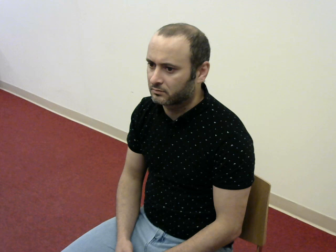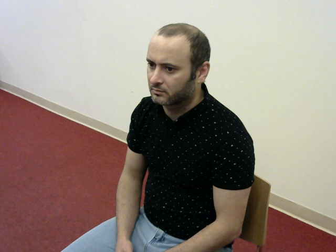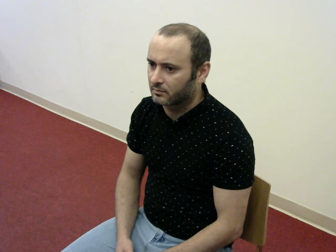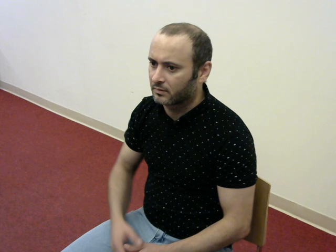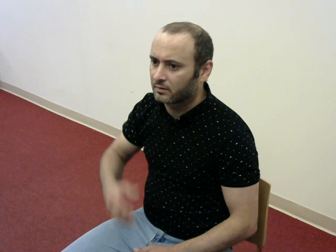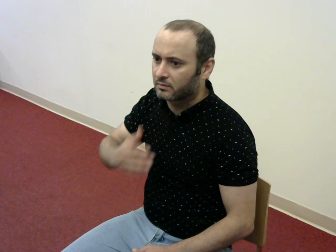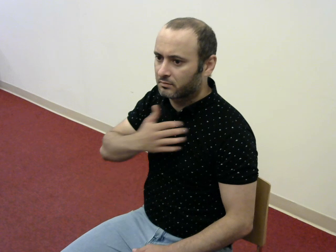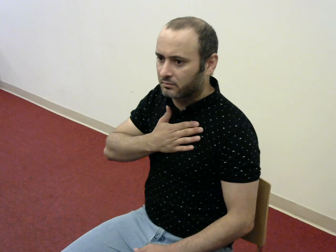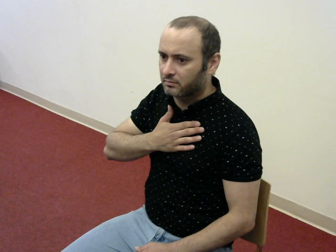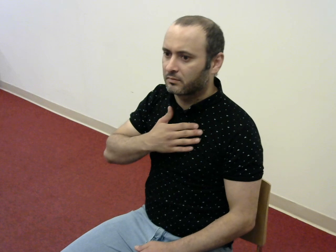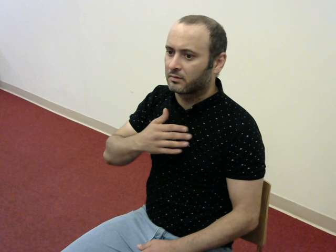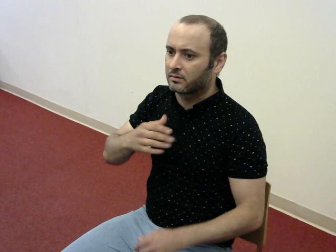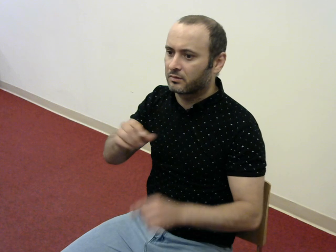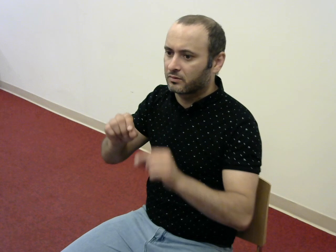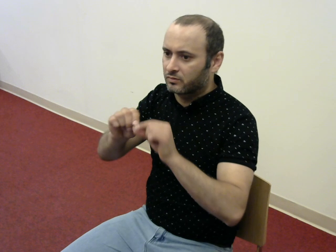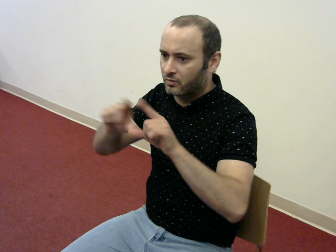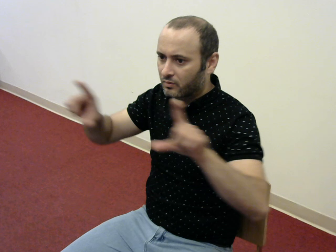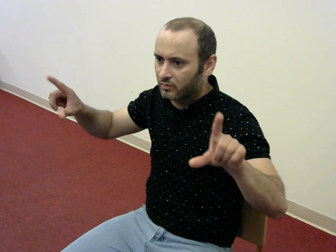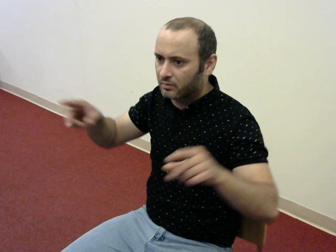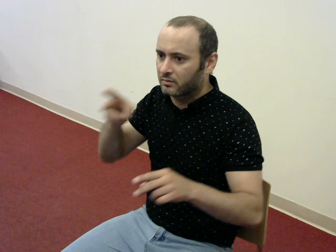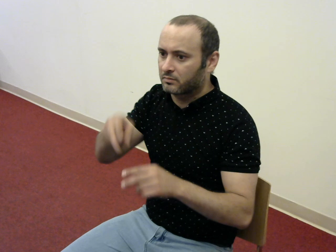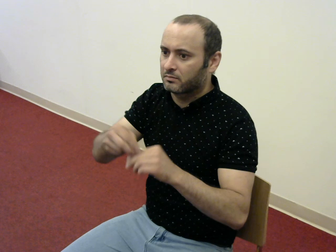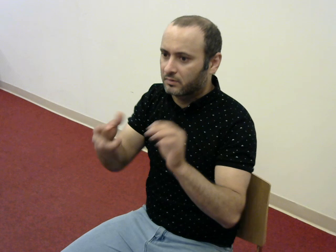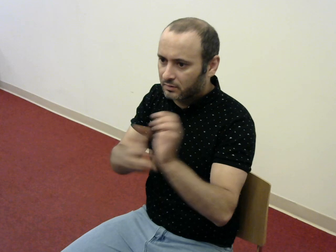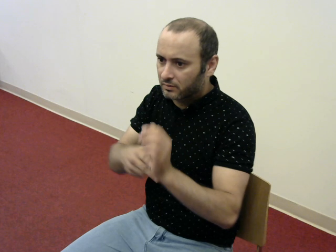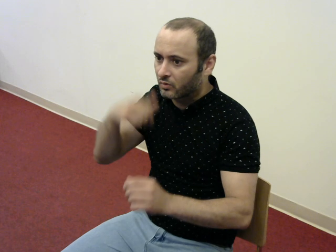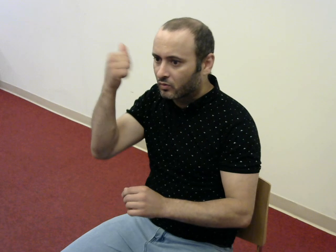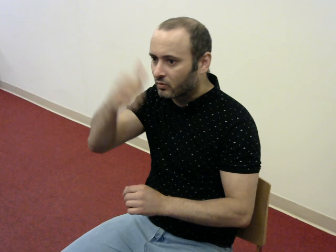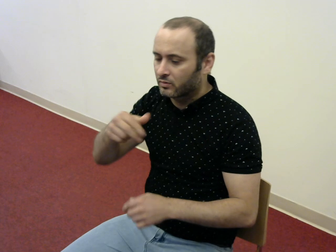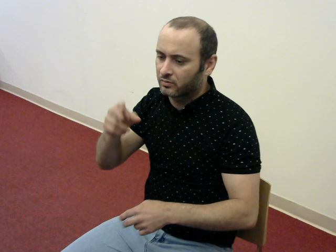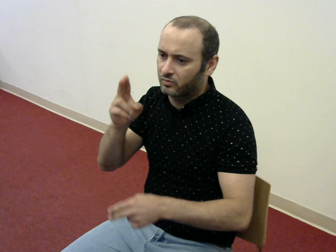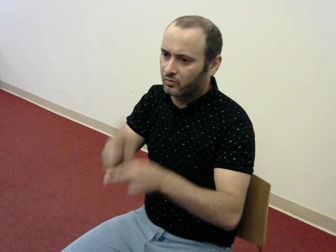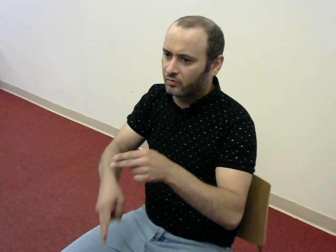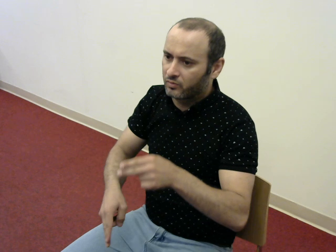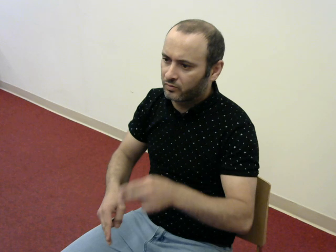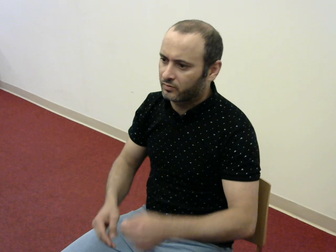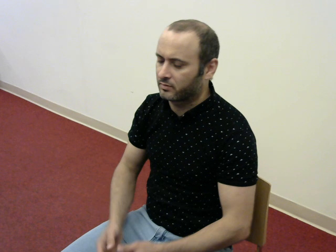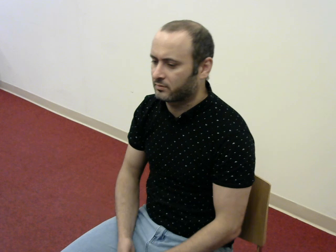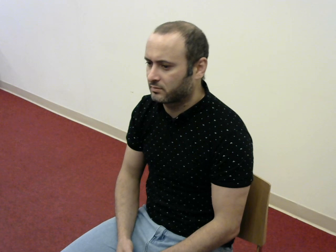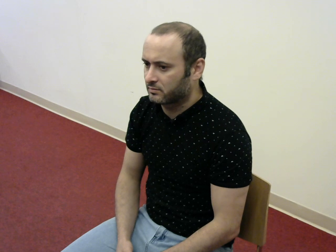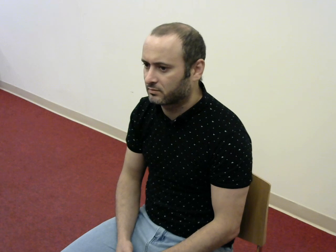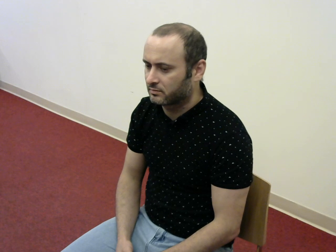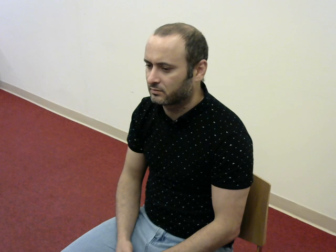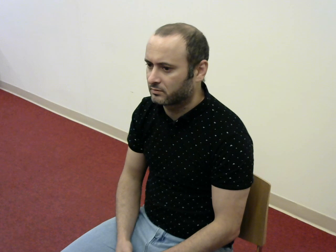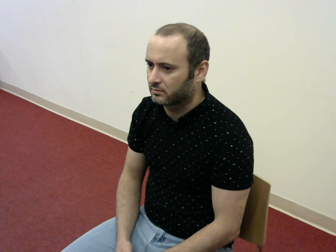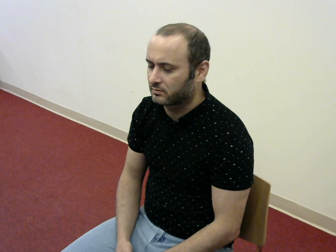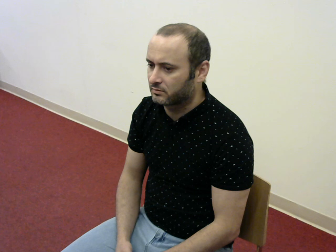Mən məktəbi 2018-ci ildə bitirmişəm